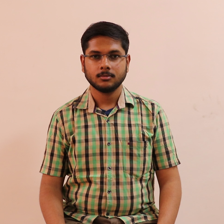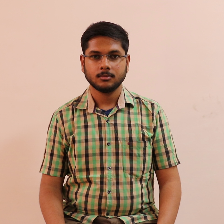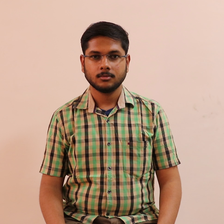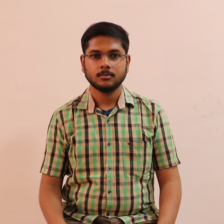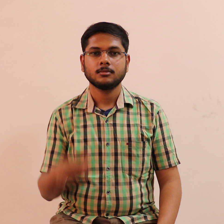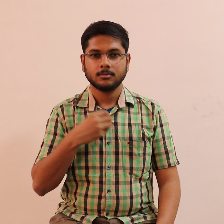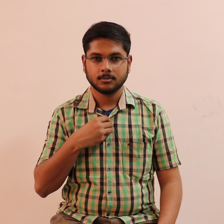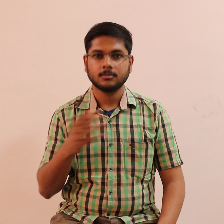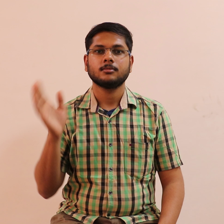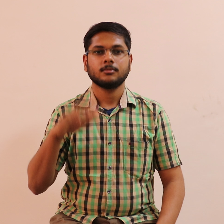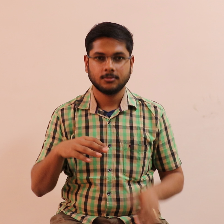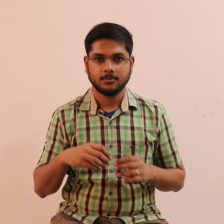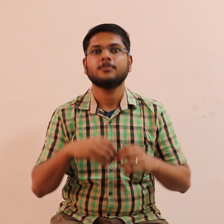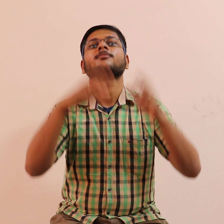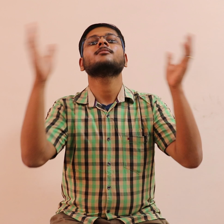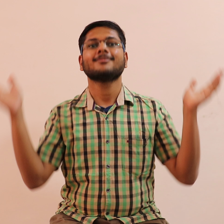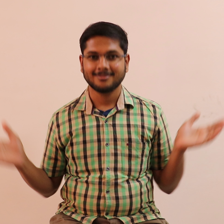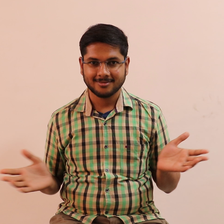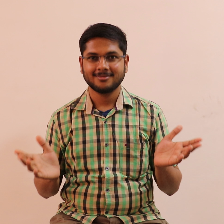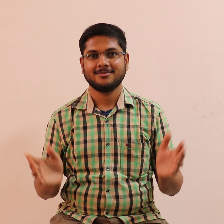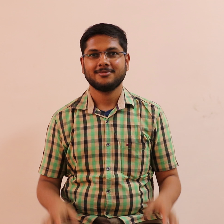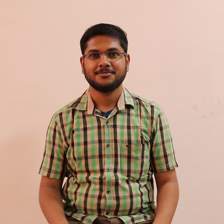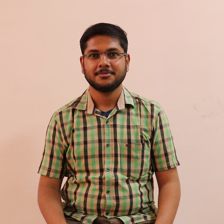i enjoyed a lot